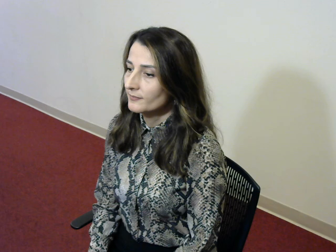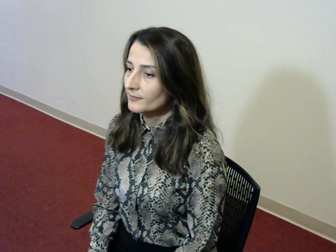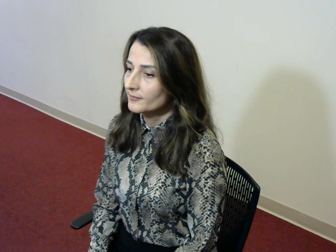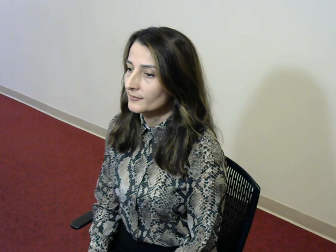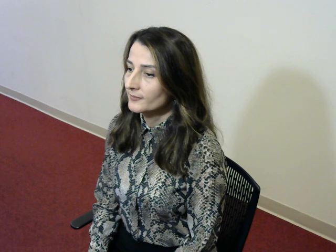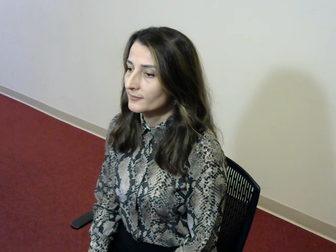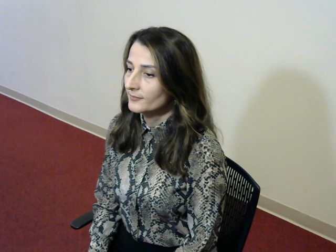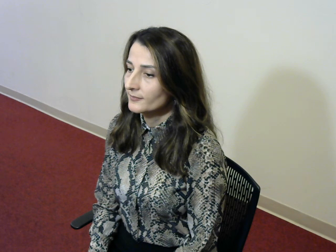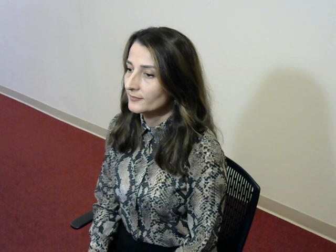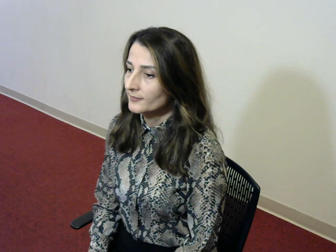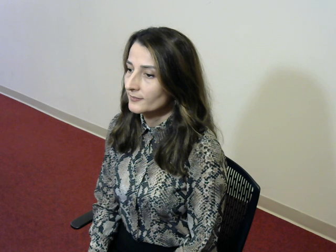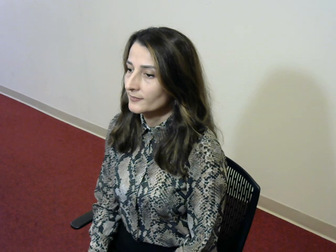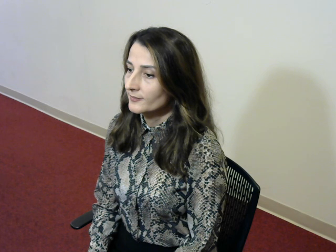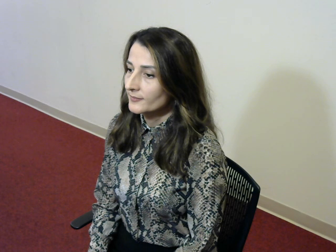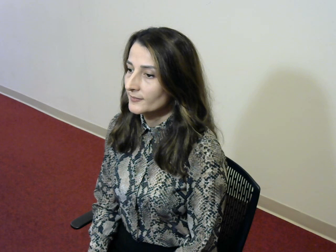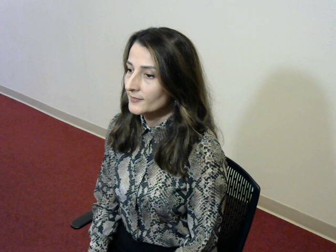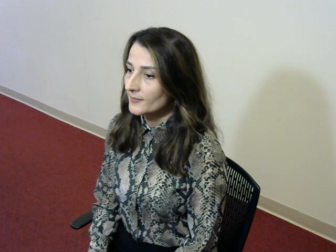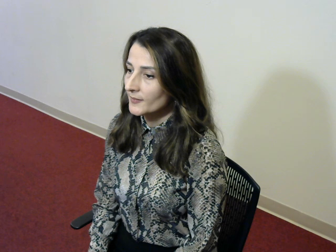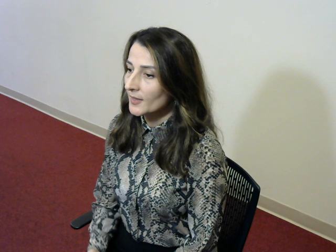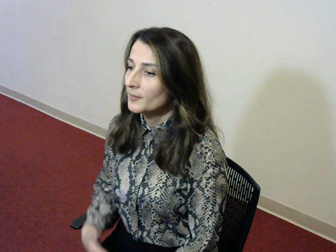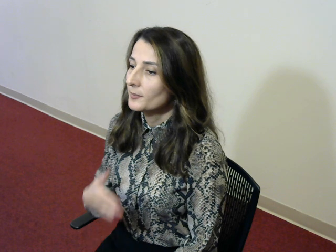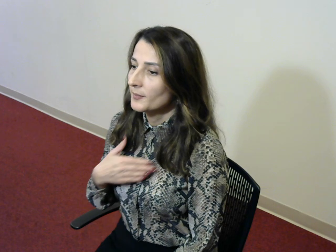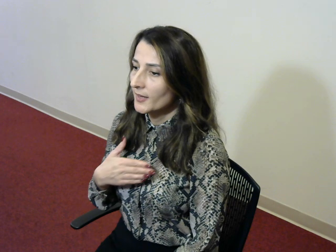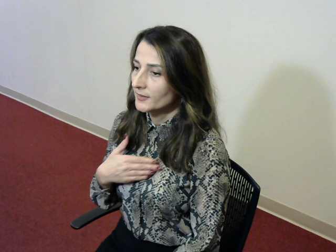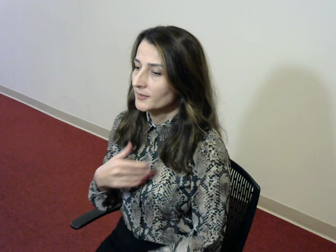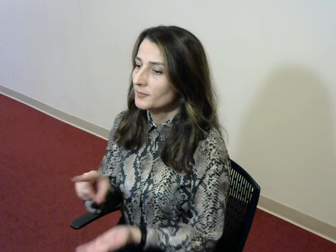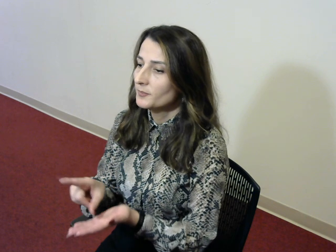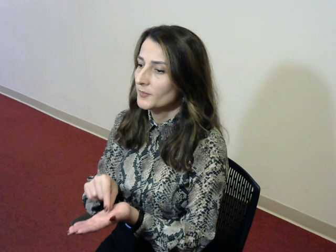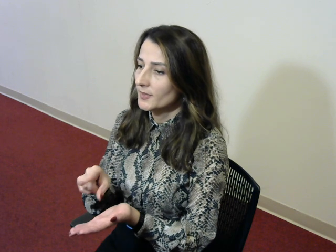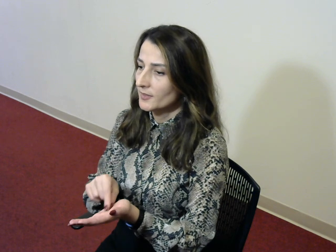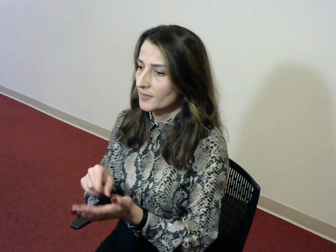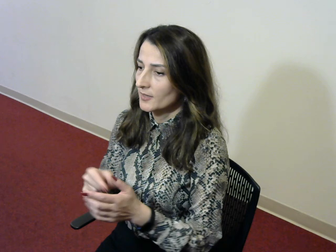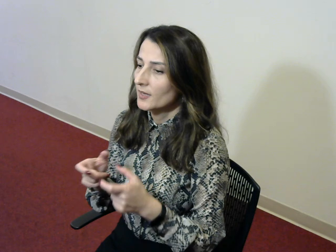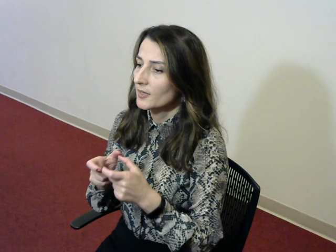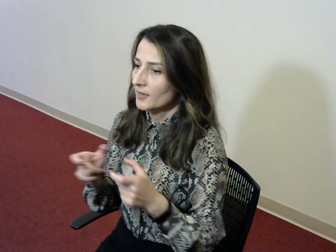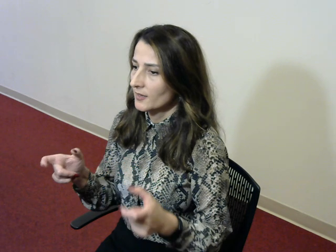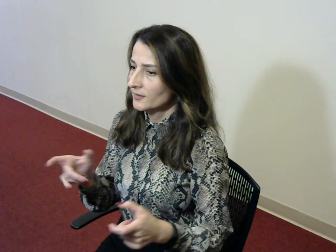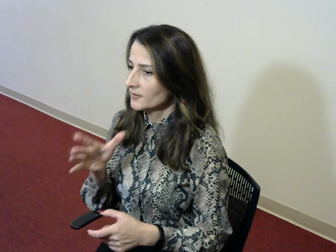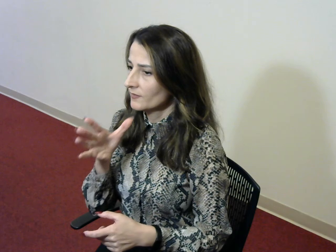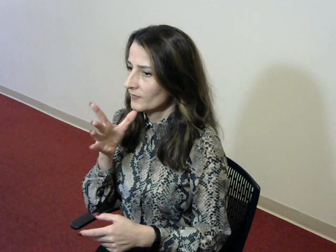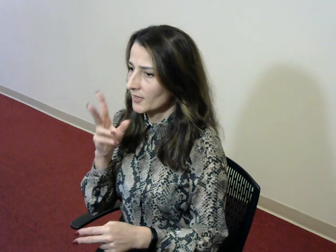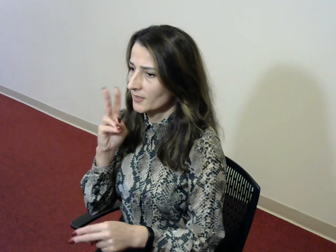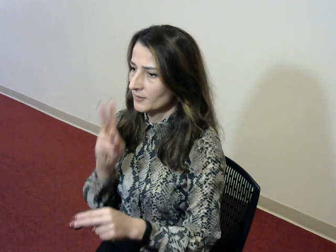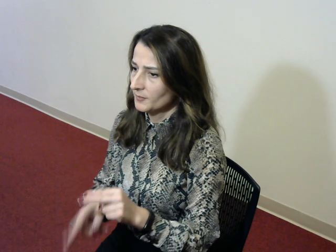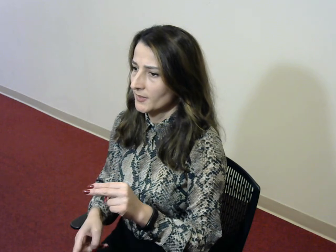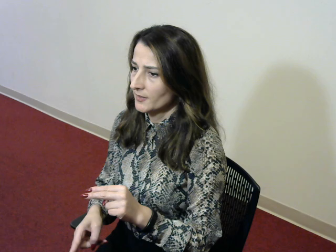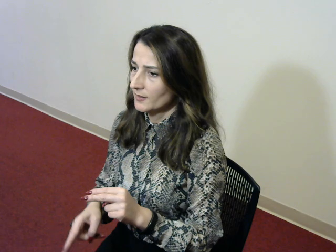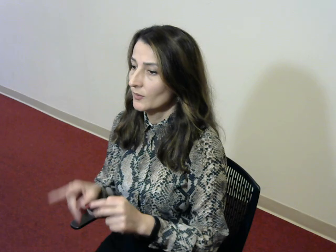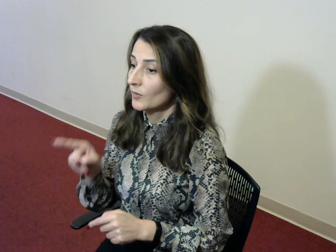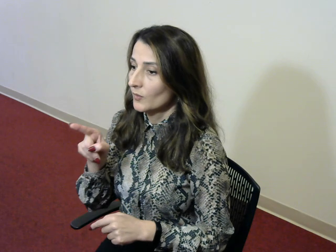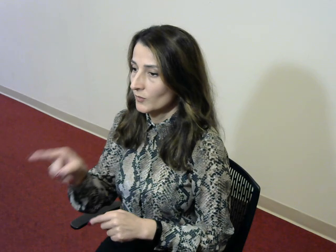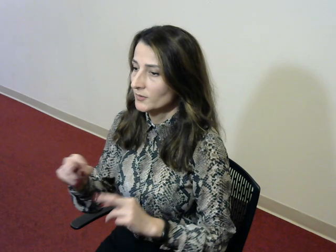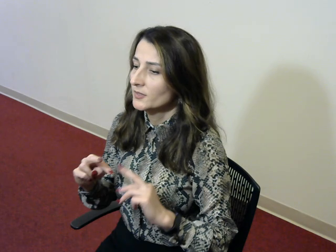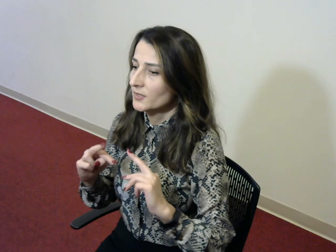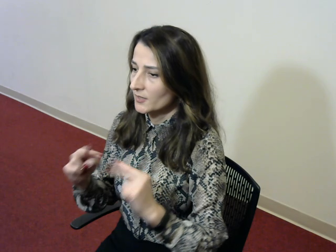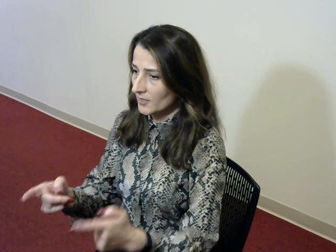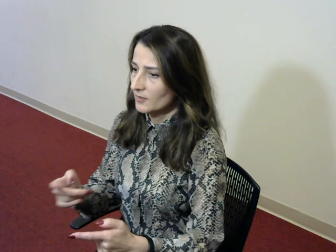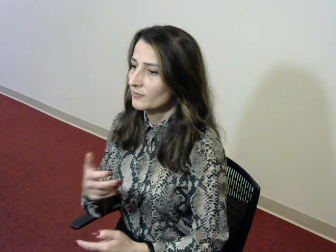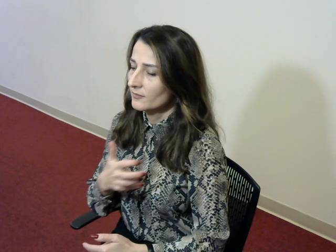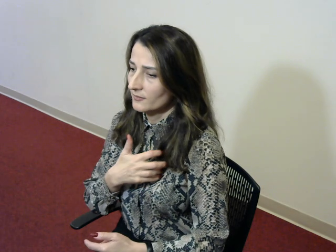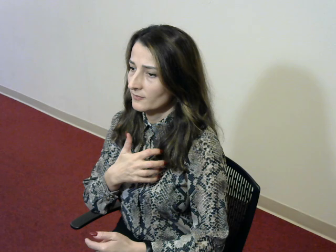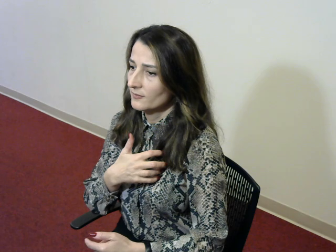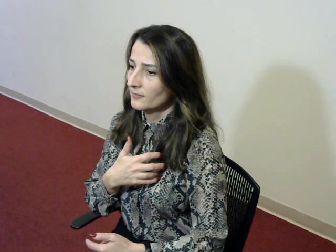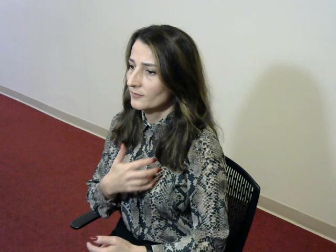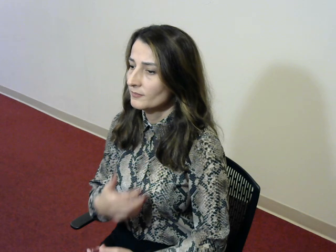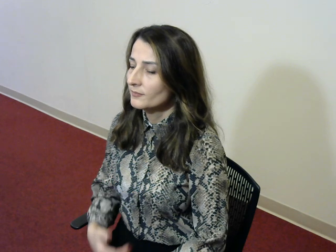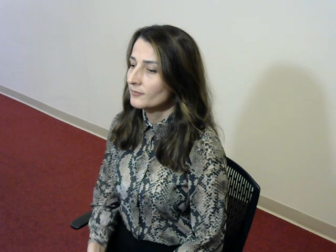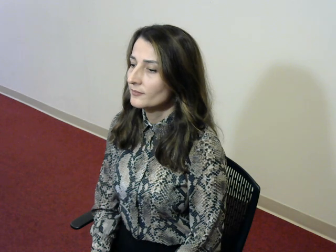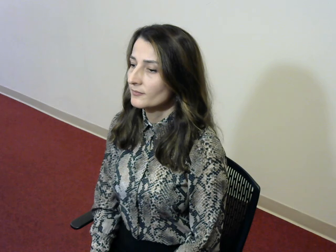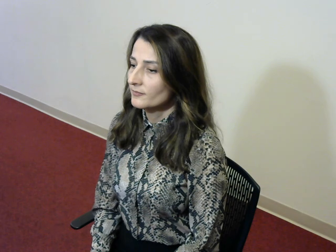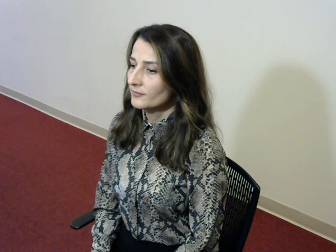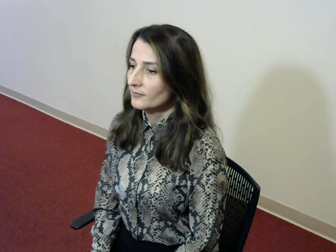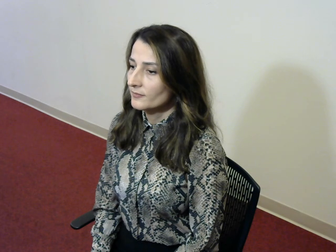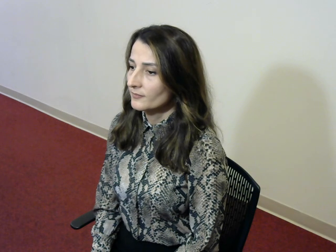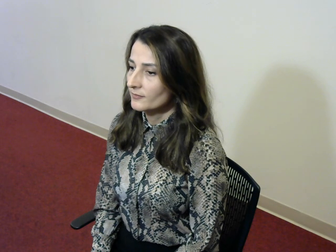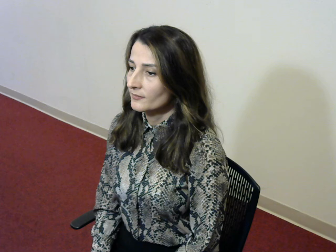Mənim pensiya kartımın müddəti bitib, onu dəyişmək istəyirəm